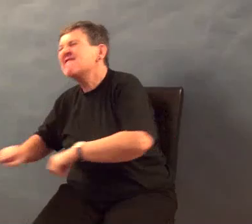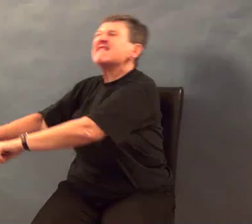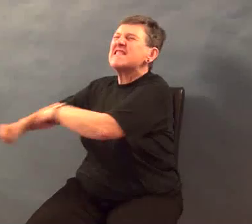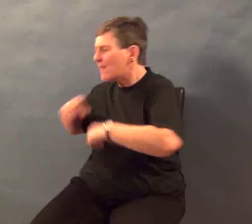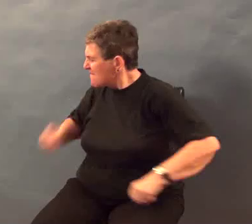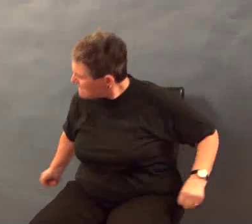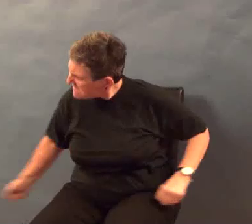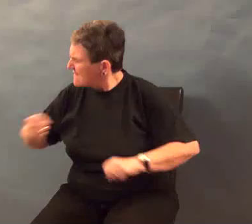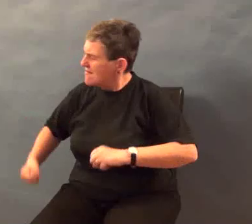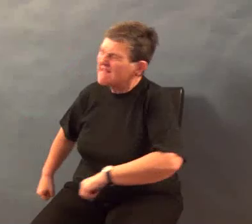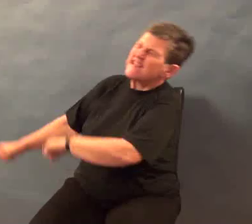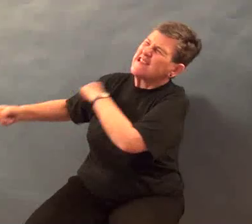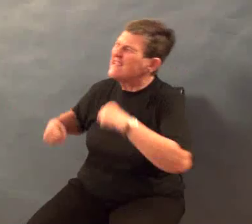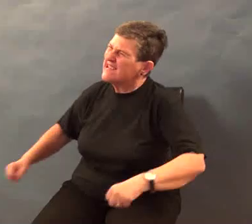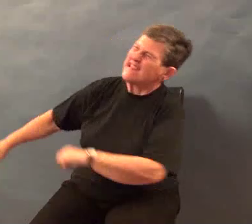Pan ją ciągnie, a ona się opiera.